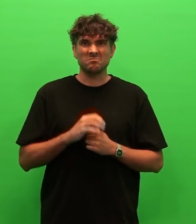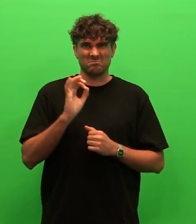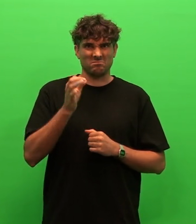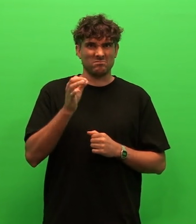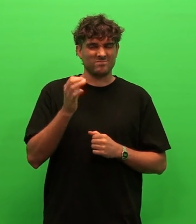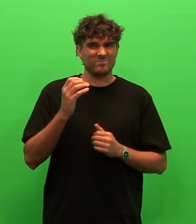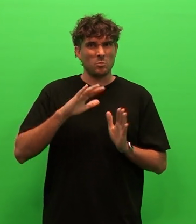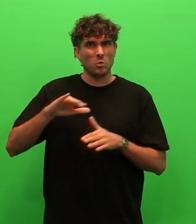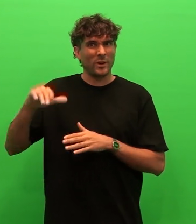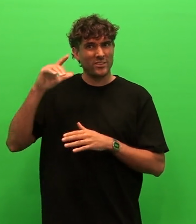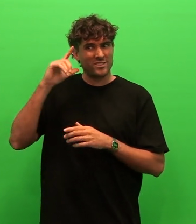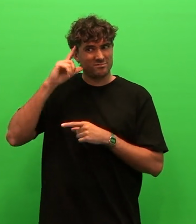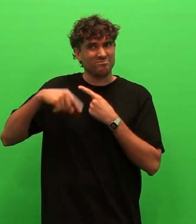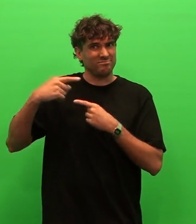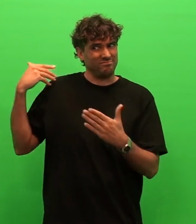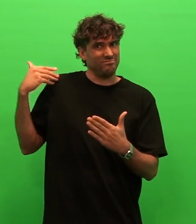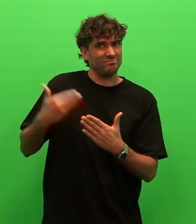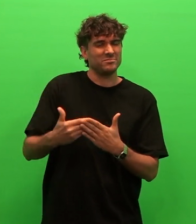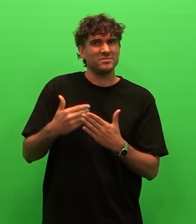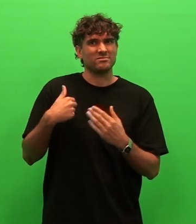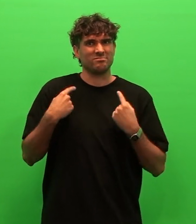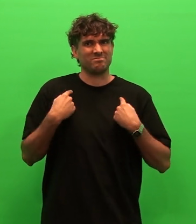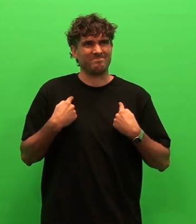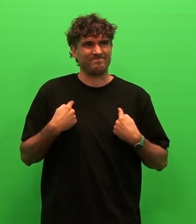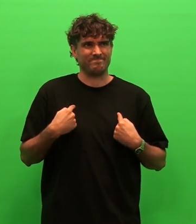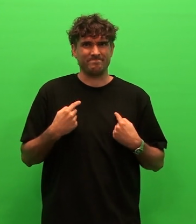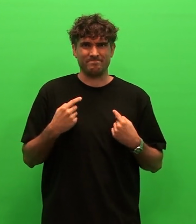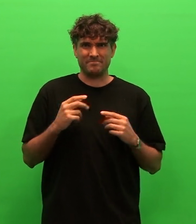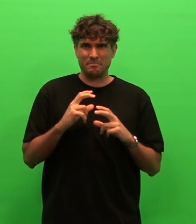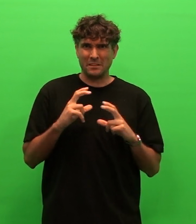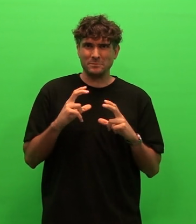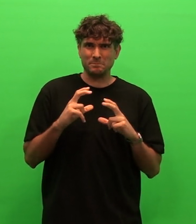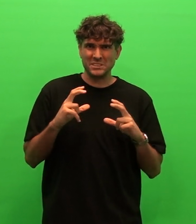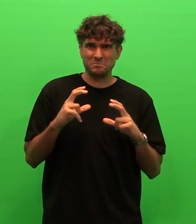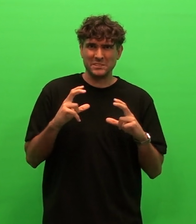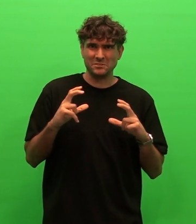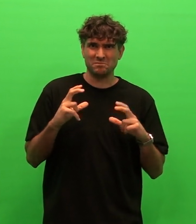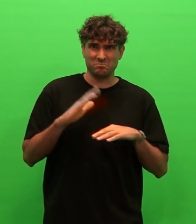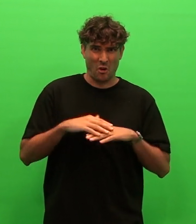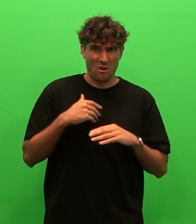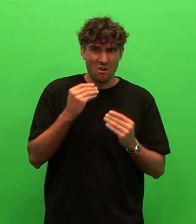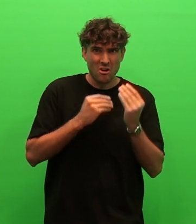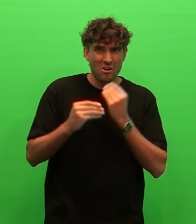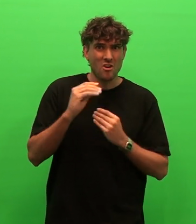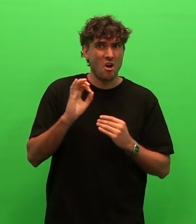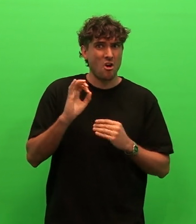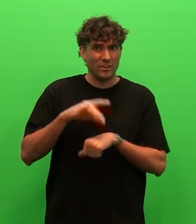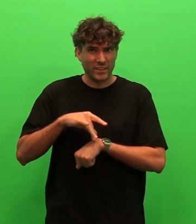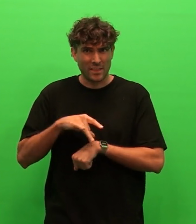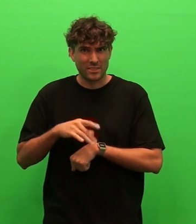Sí, últimament sento que m'he anat engreixant cada vegada més, no sé si pot ser perquè menjo molt o perquè tinc alguna malaltia?